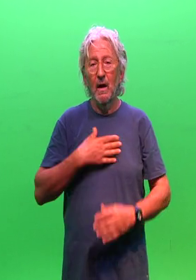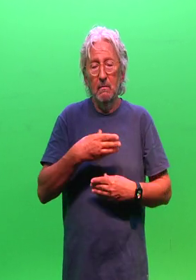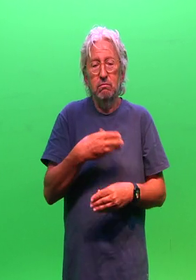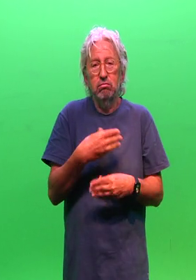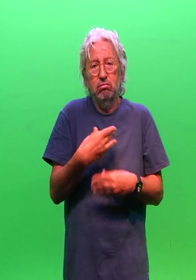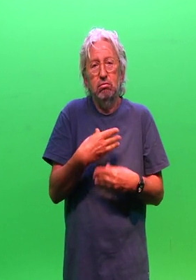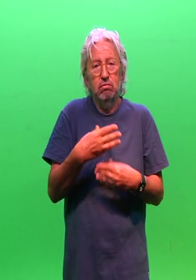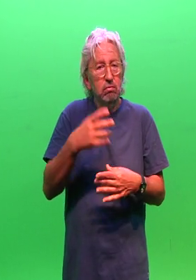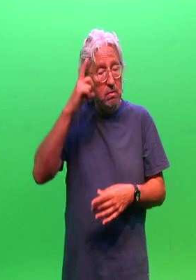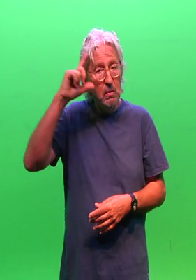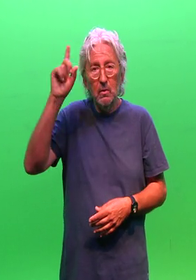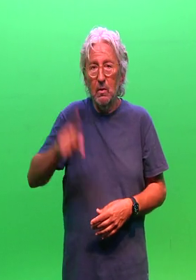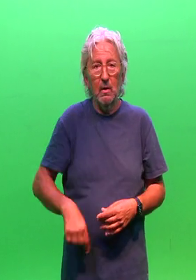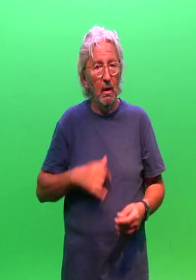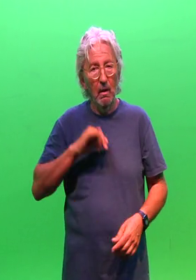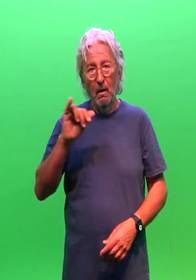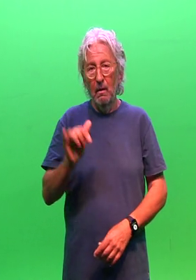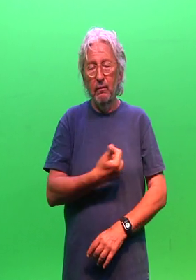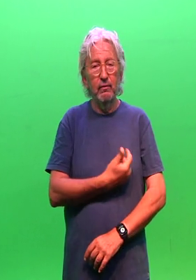Tinc tremolors tot el dia, estic cansat.